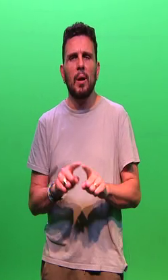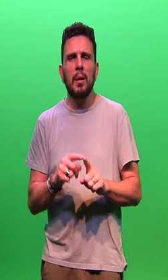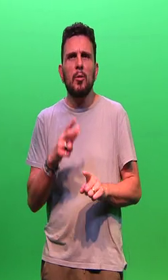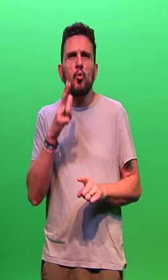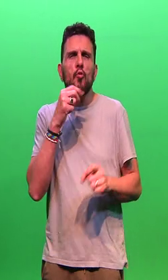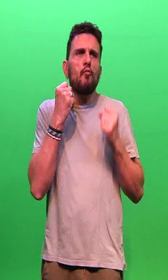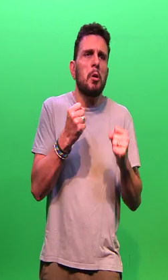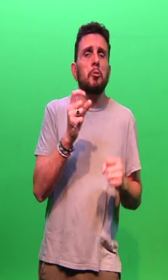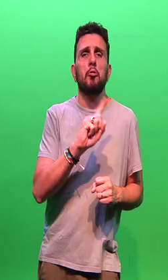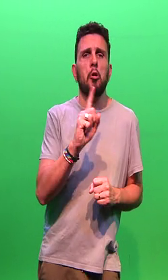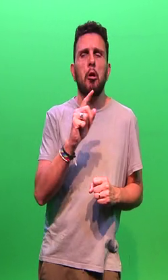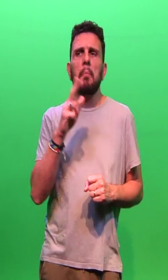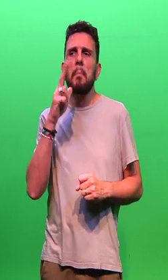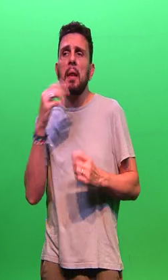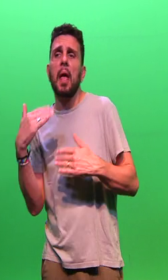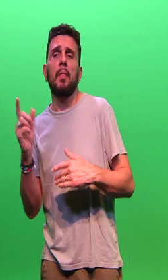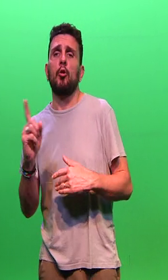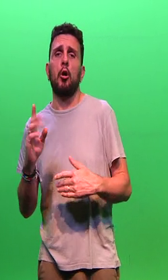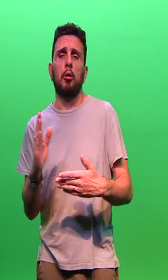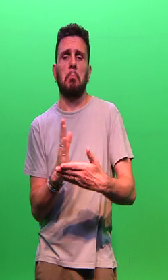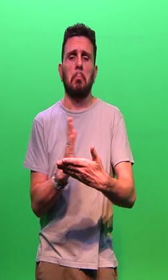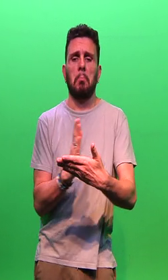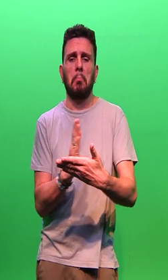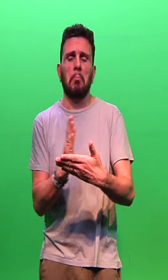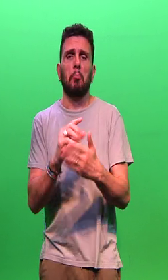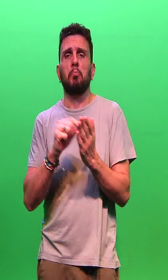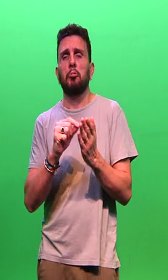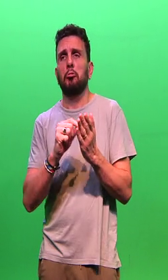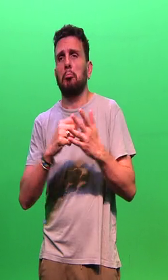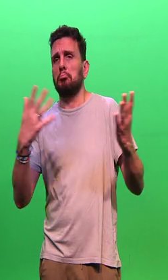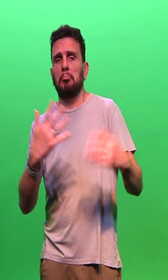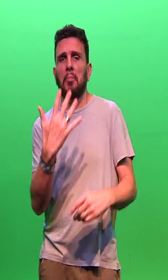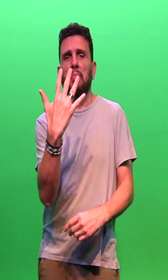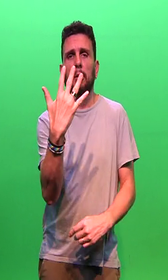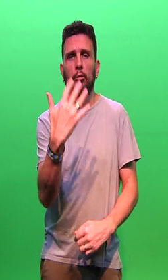No em fa ni molt de mal ni poc, entremig, un cinc.